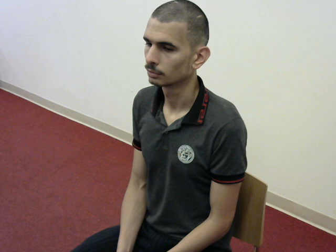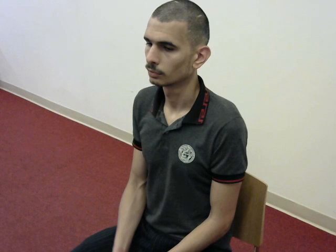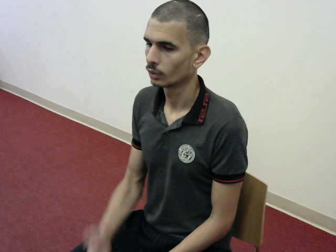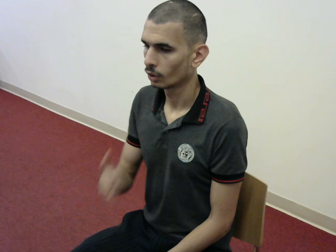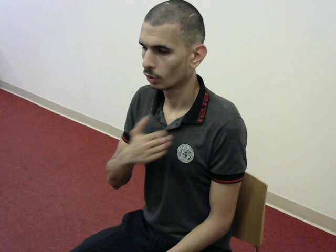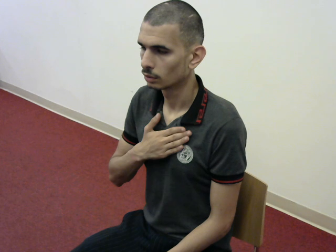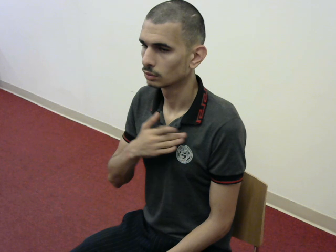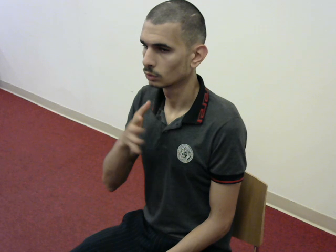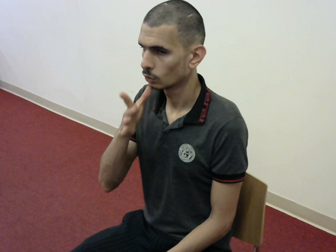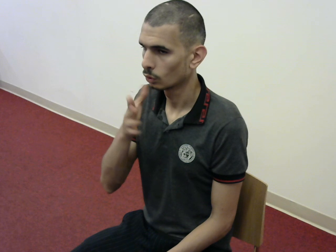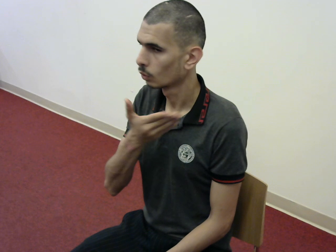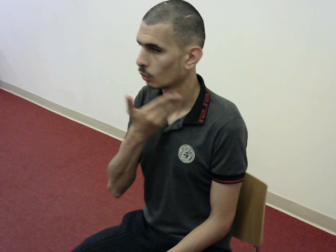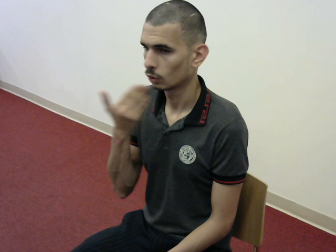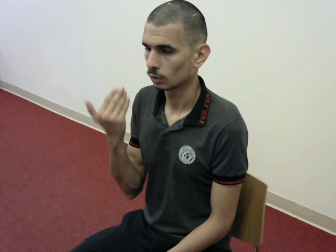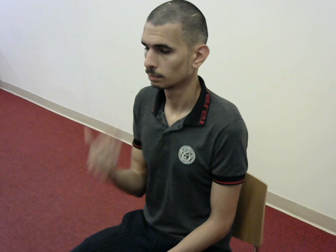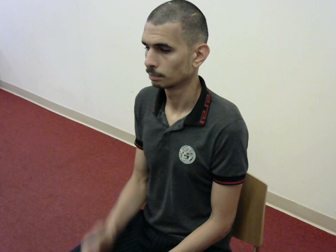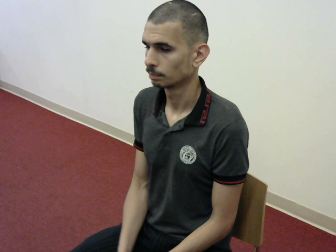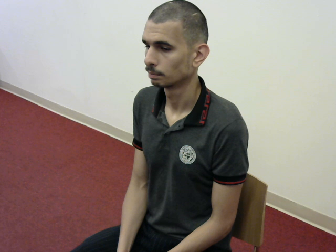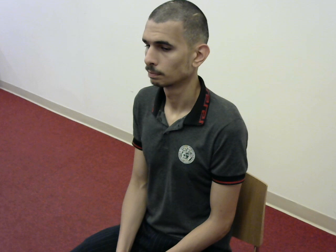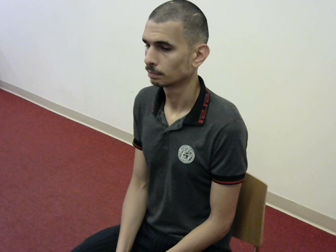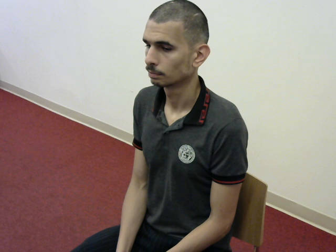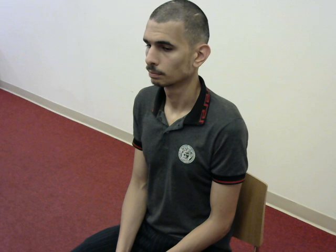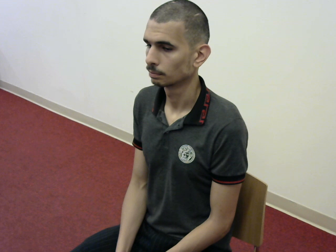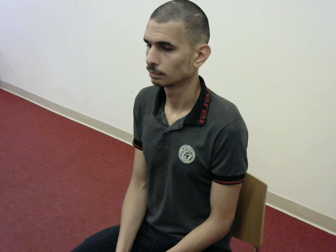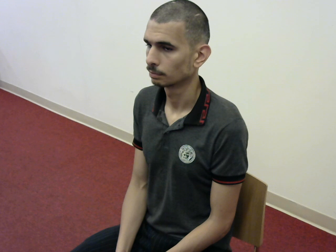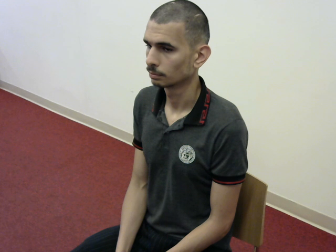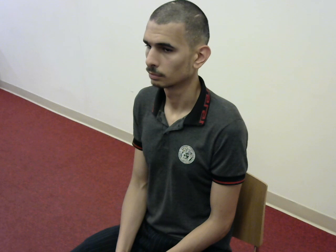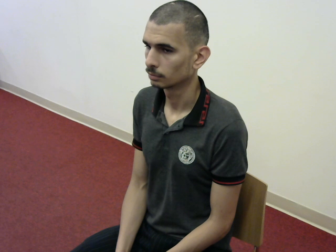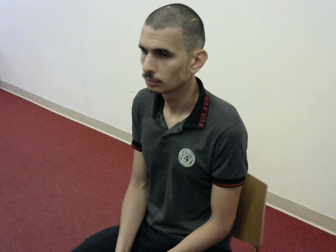Mənim vaxtım yoxdur